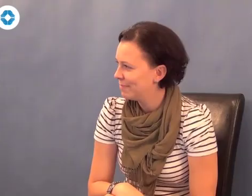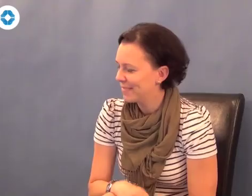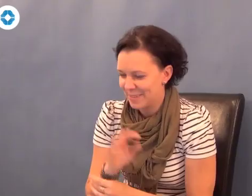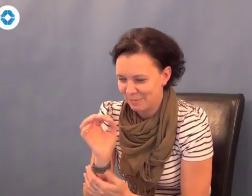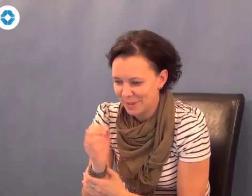Dobrze.